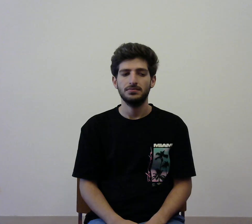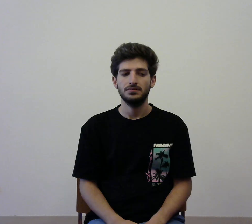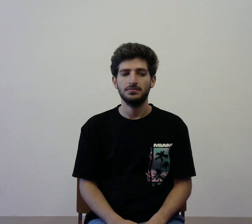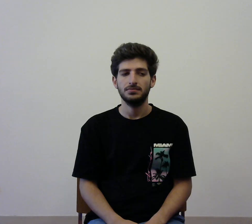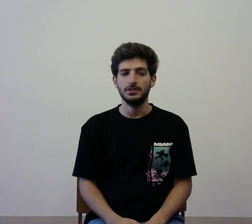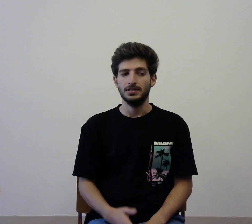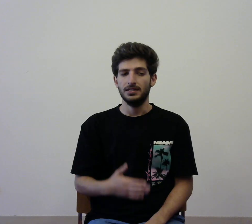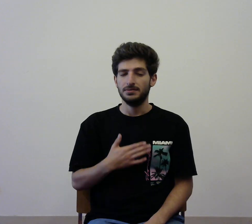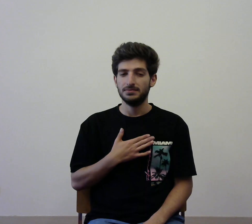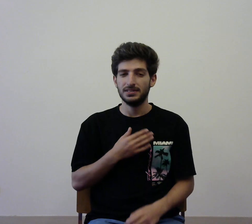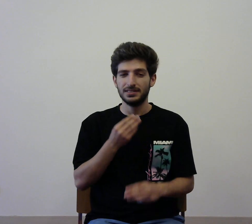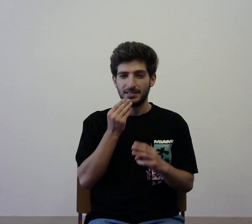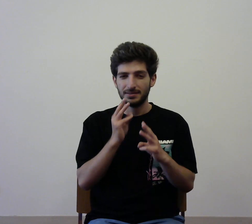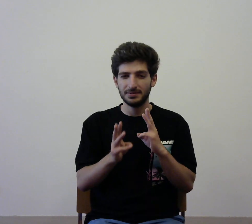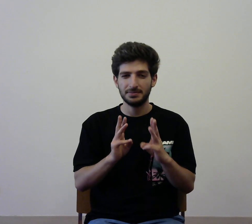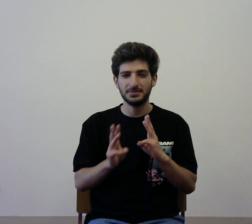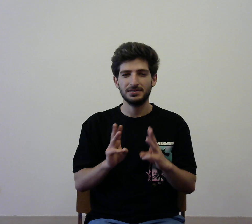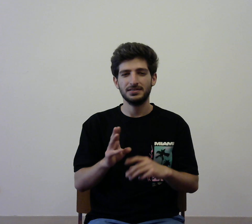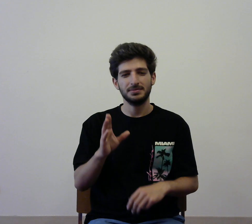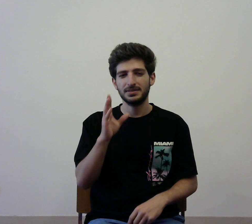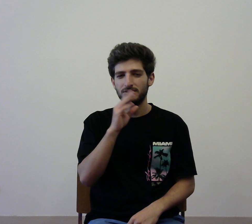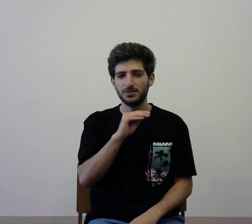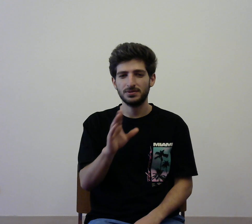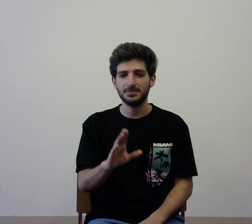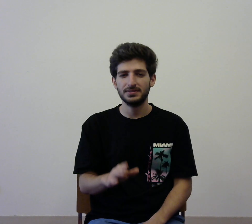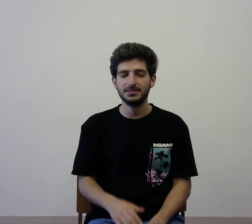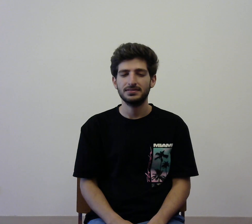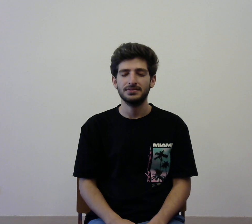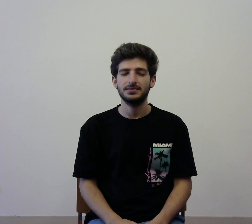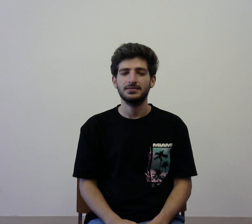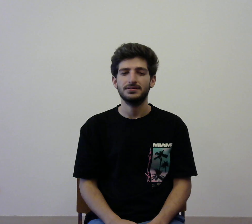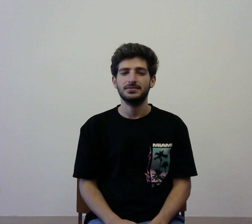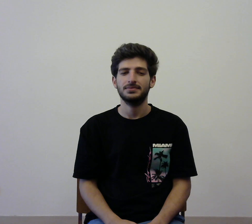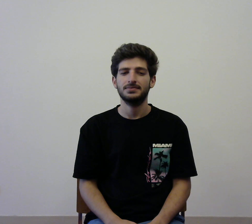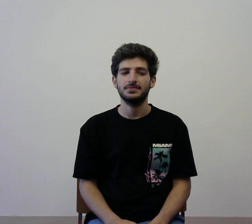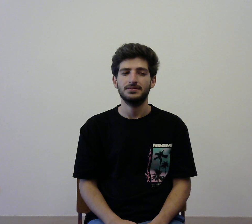Mən yemək bişirməyi bacarmıram